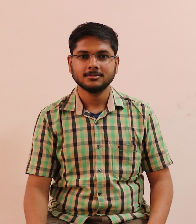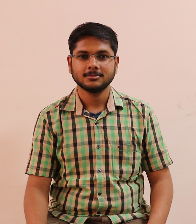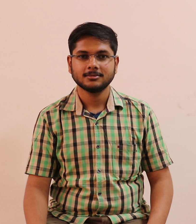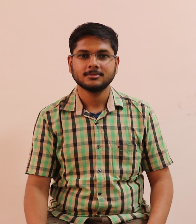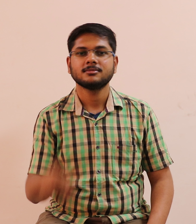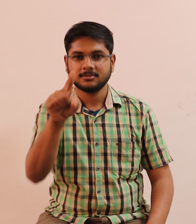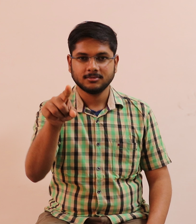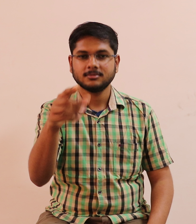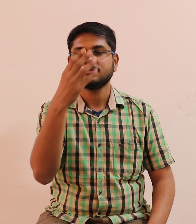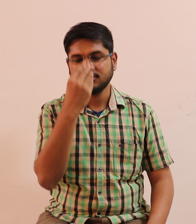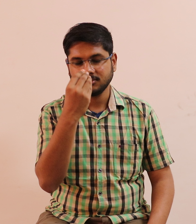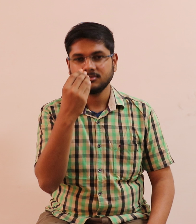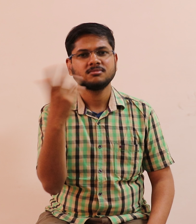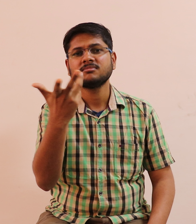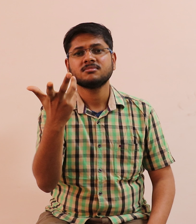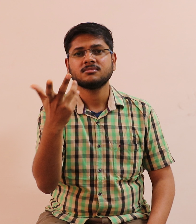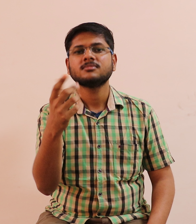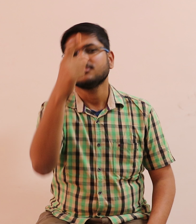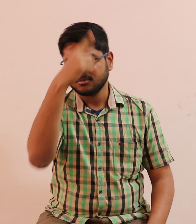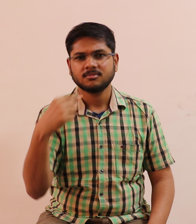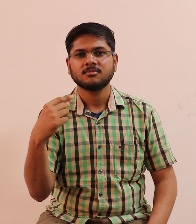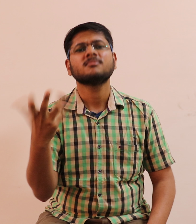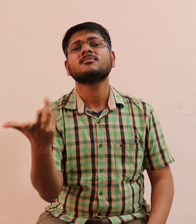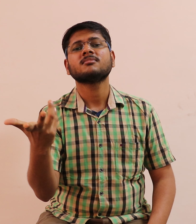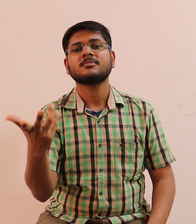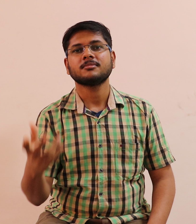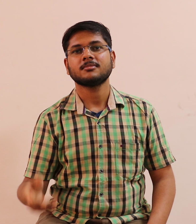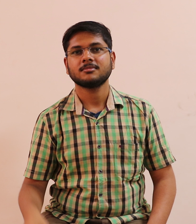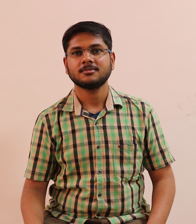how can i trust you